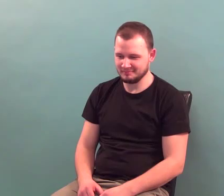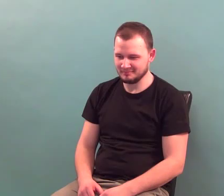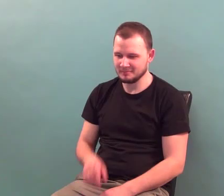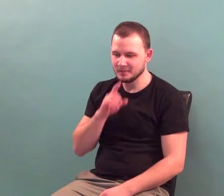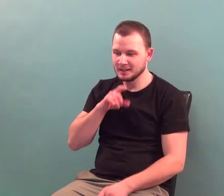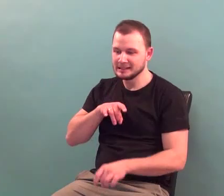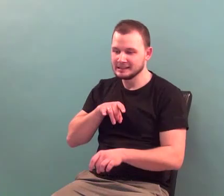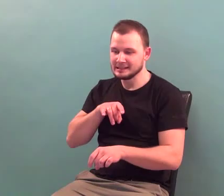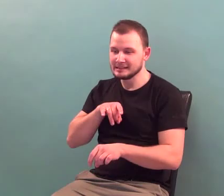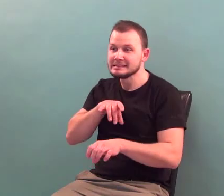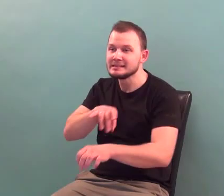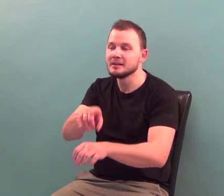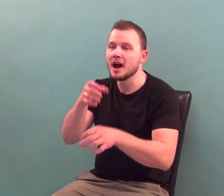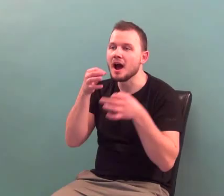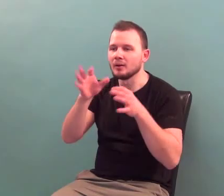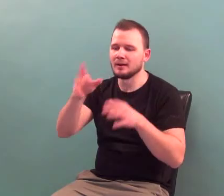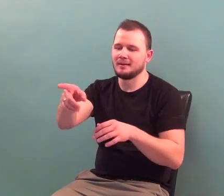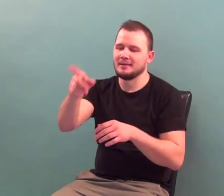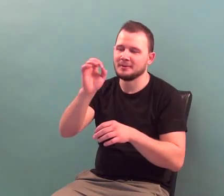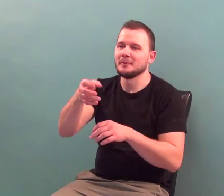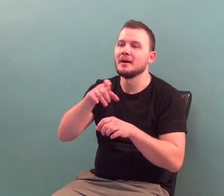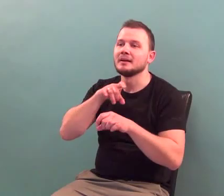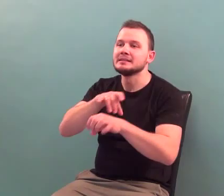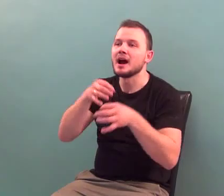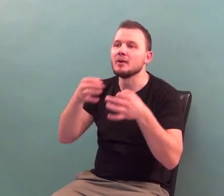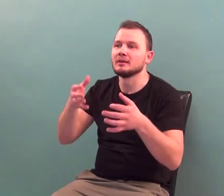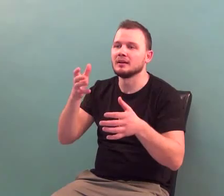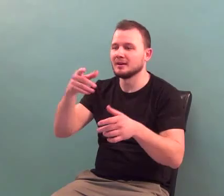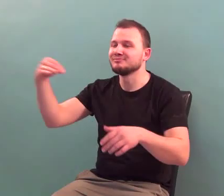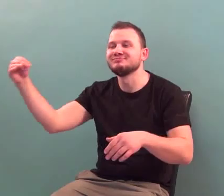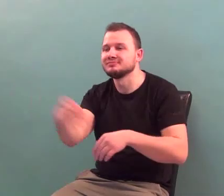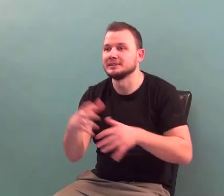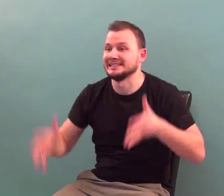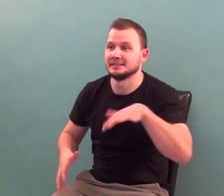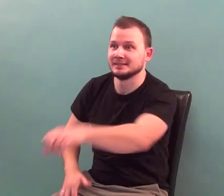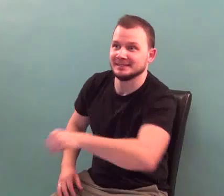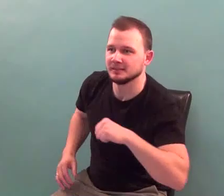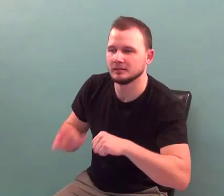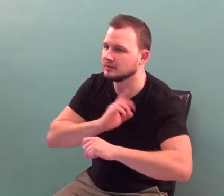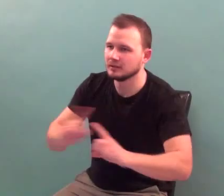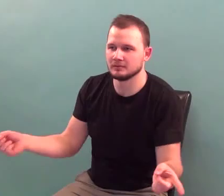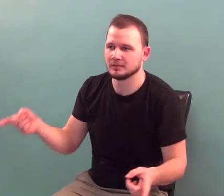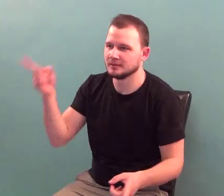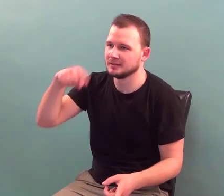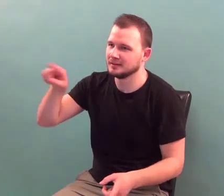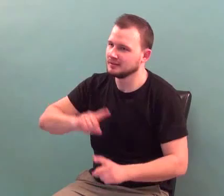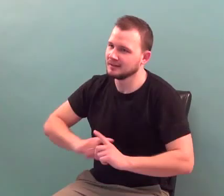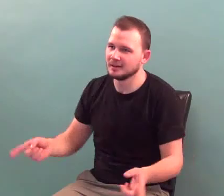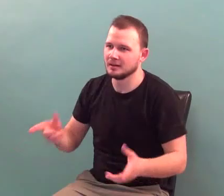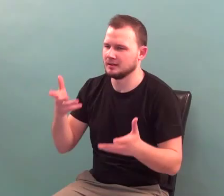Prawdopodobnie chodzi o to, że ludziom nie wolno wsiadać do jadącego samochodu, o tym mówi okrągły znak.